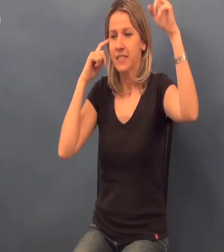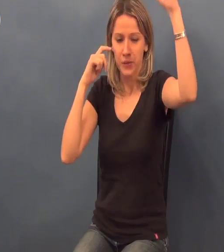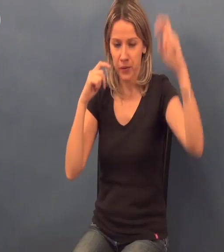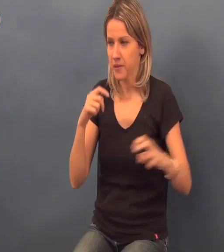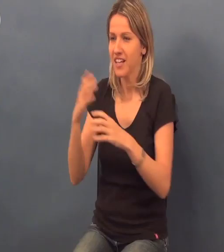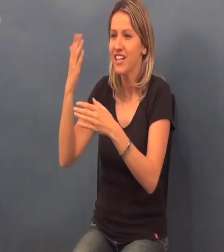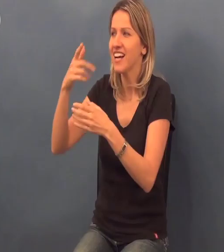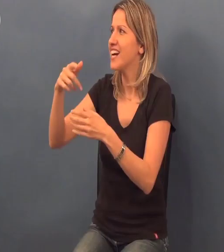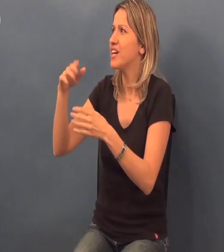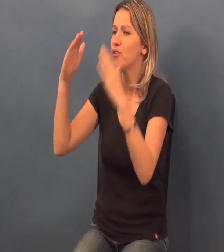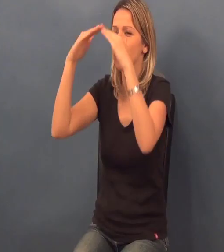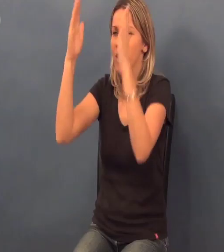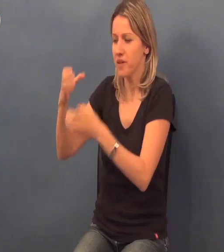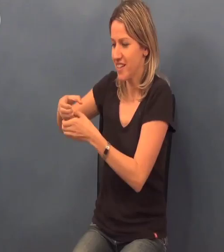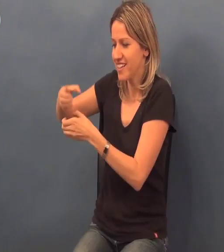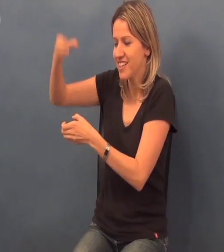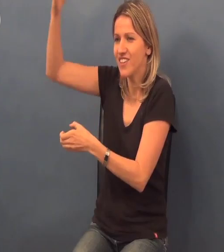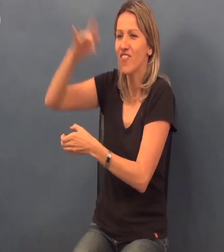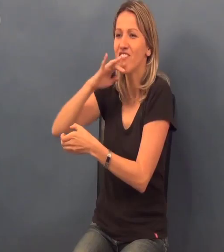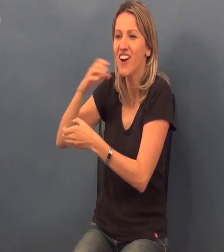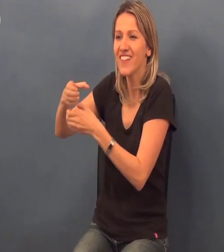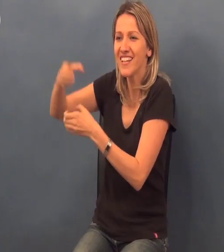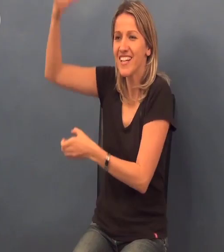To czarne. Ta rura na ścianie domu, którą spływa woda.